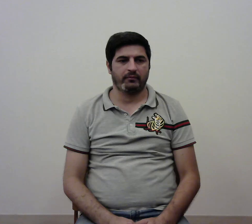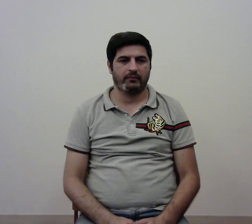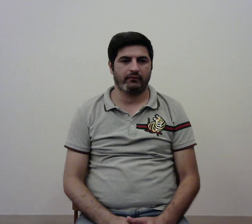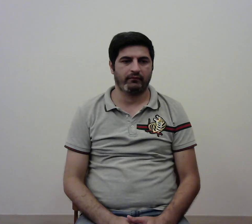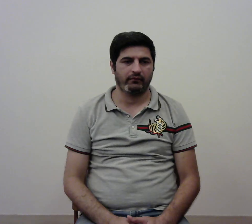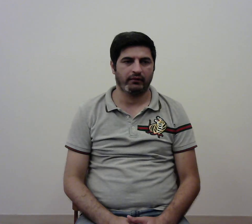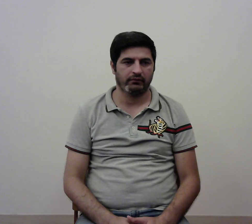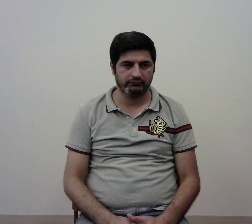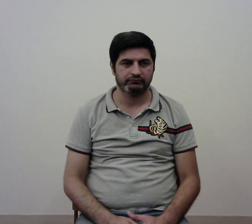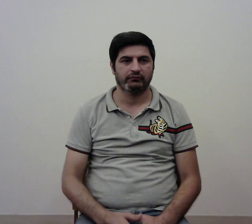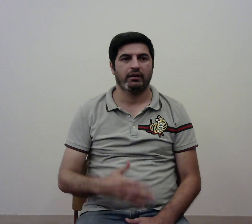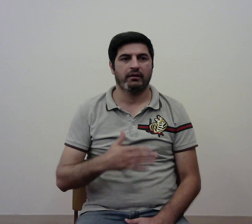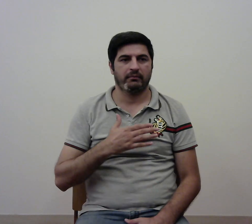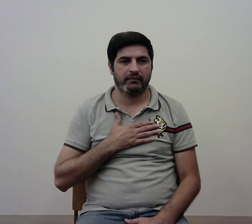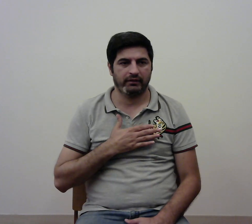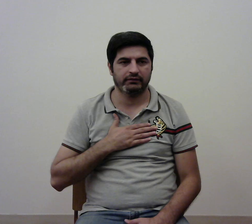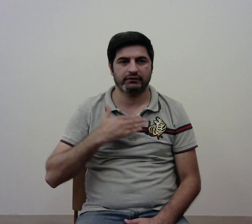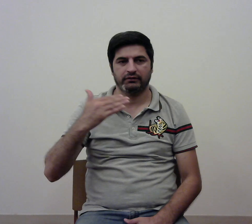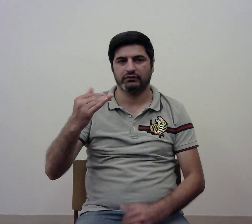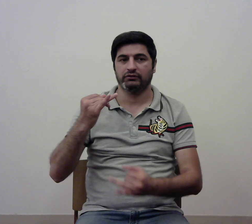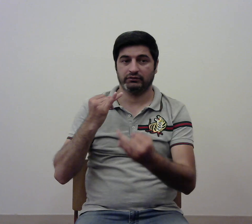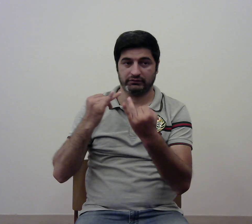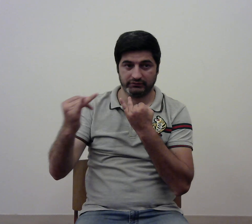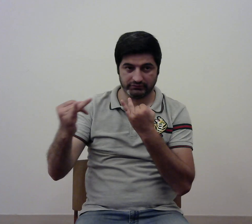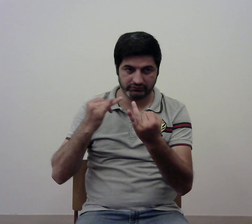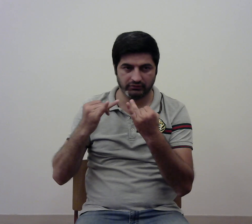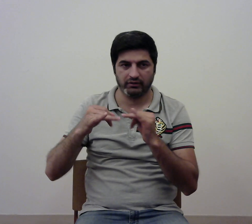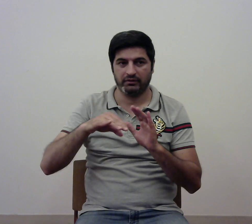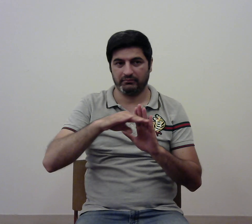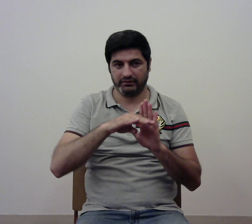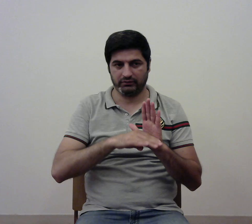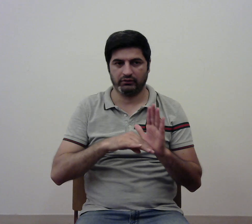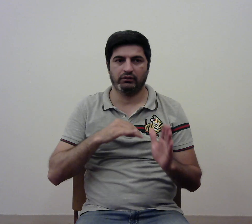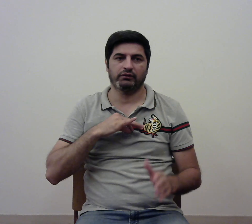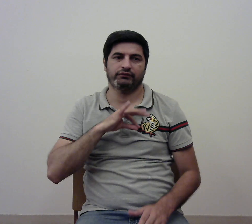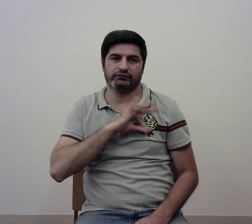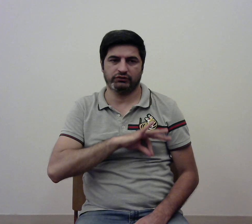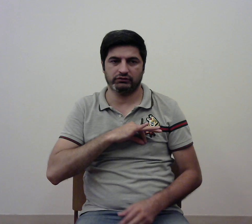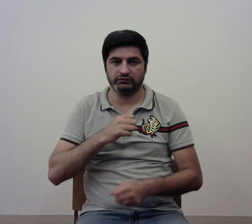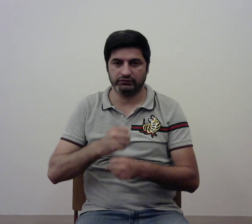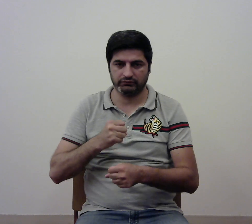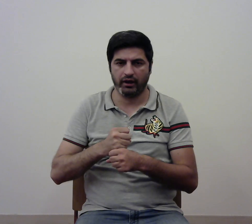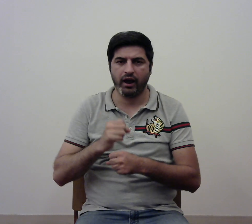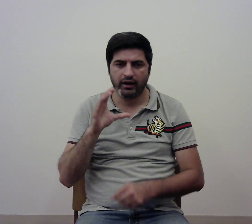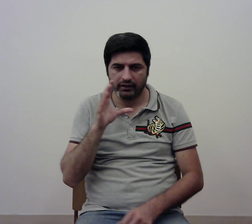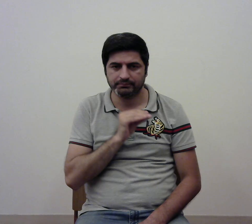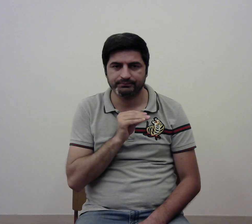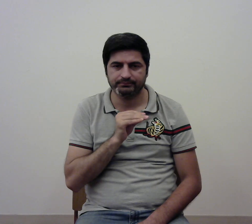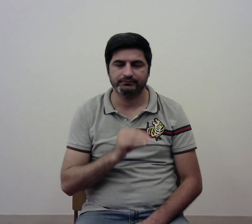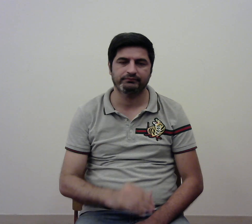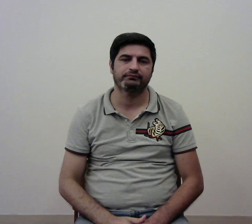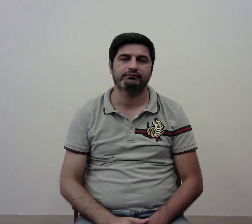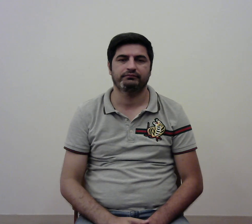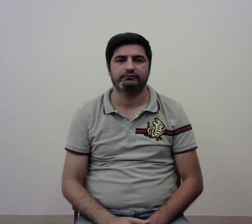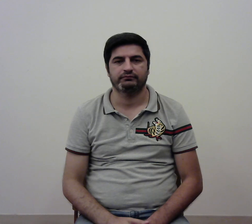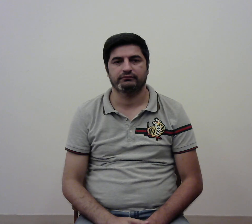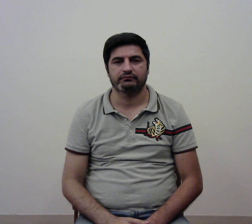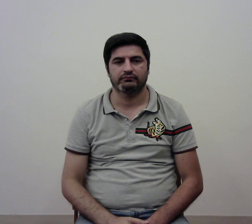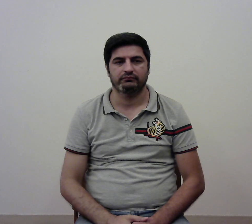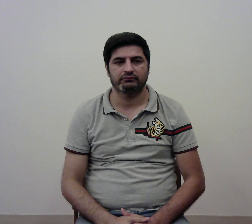Mən sizinlə danışmaq üçün proqramdan istifadə edə bilərəm